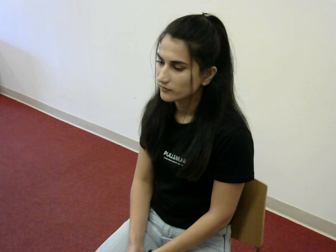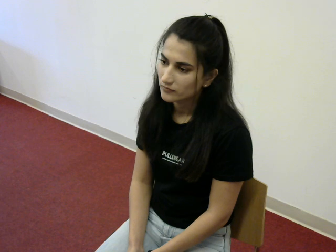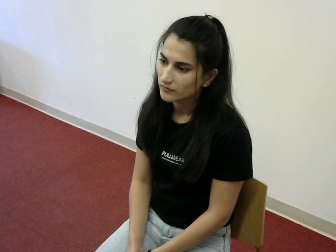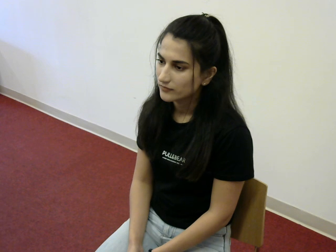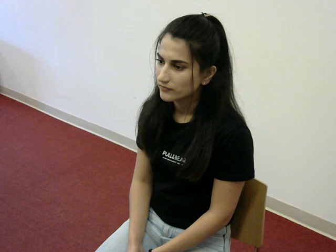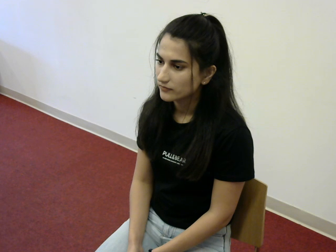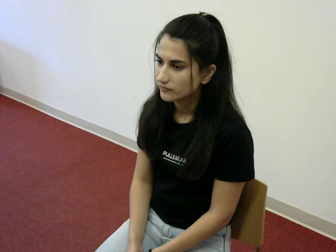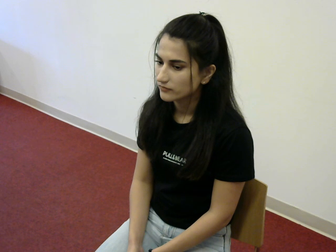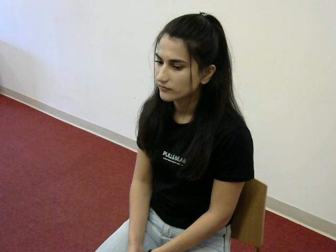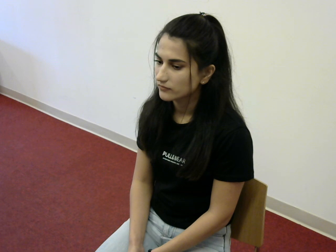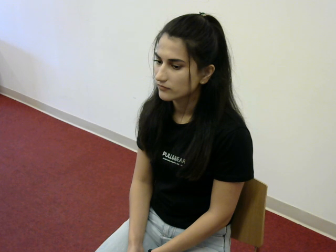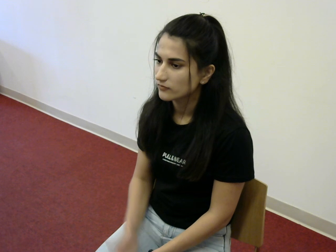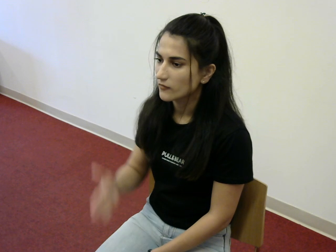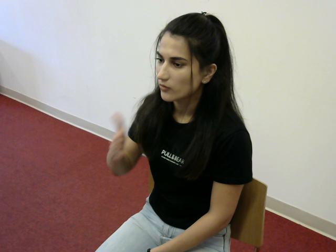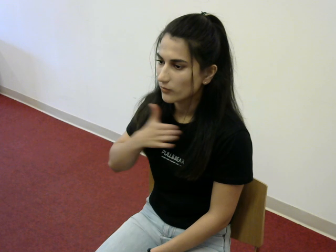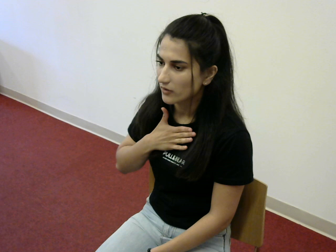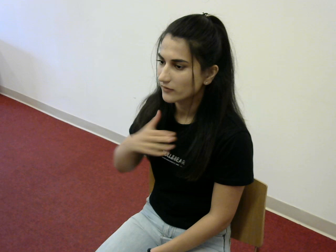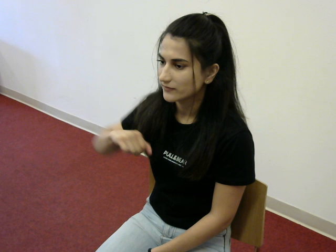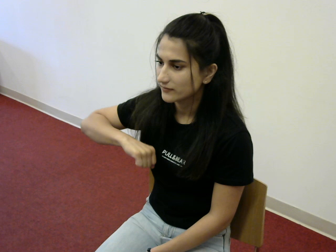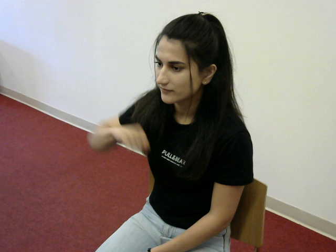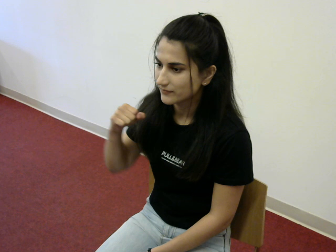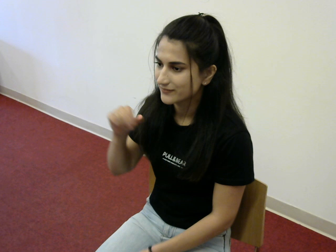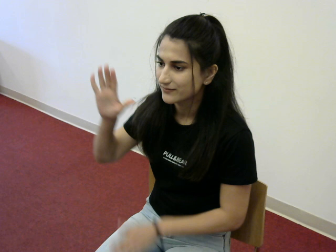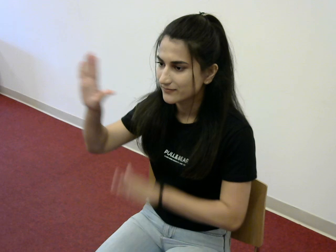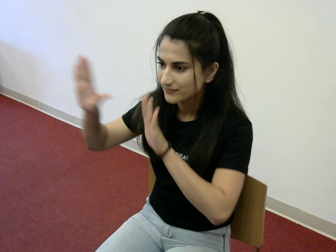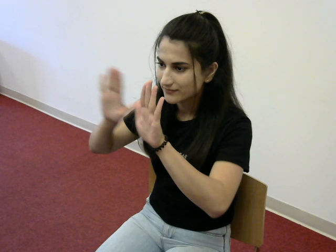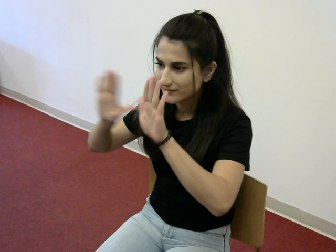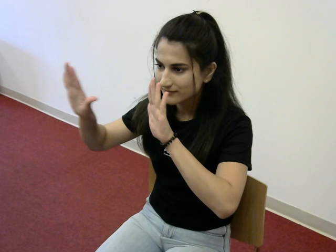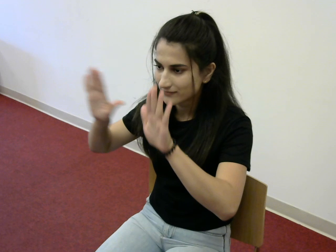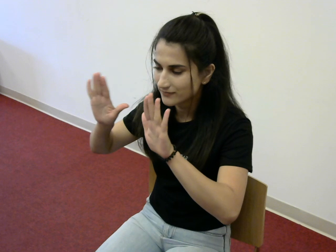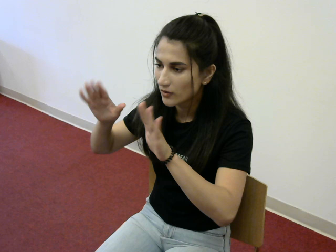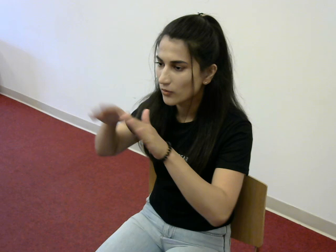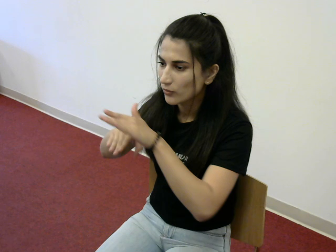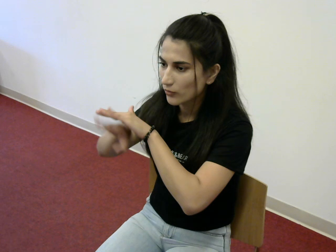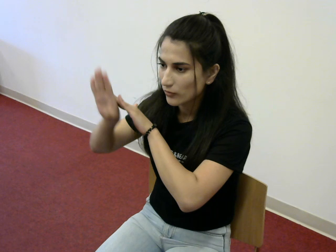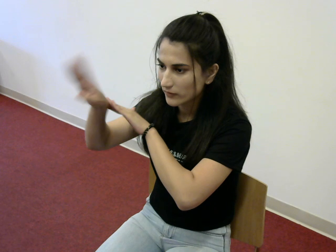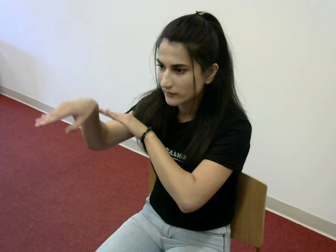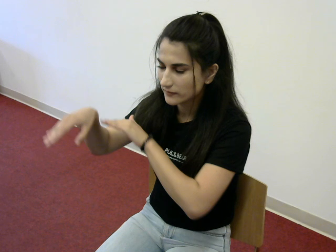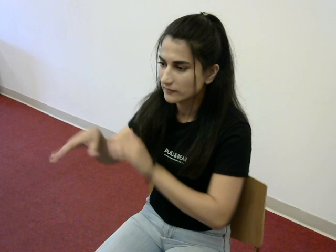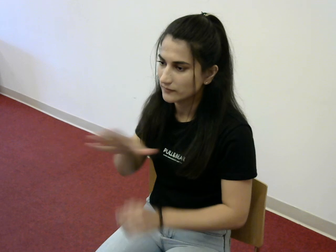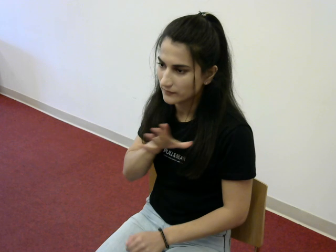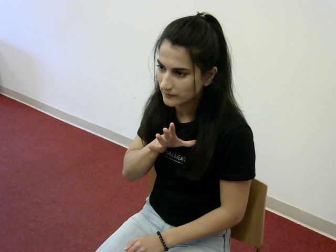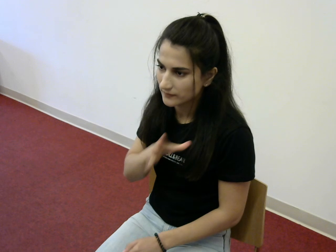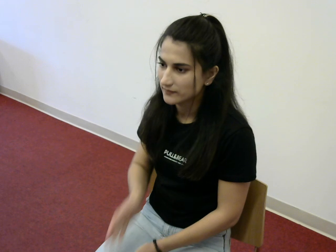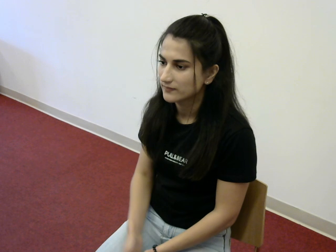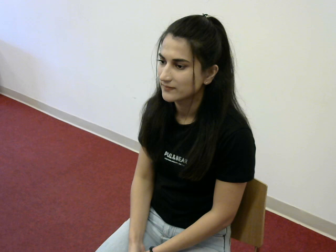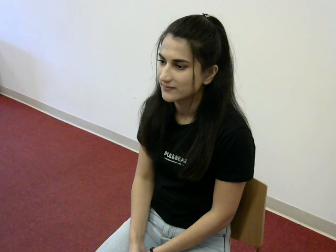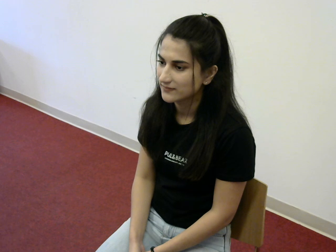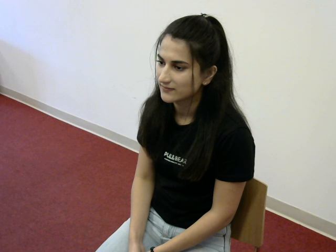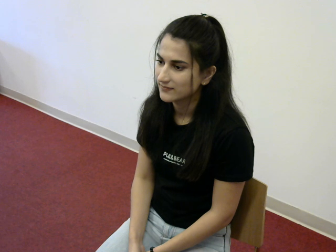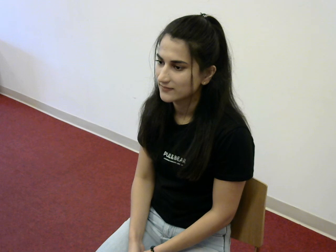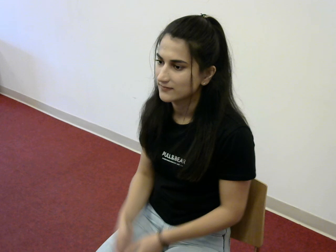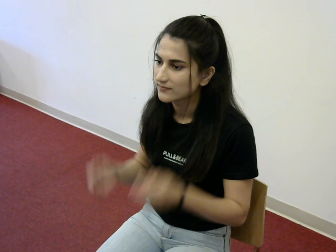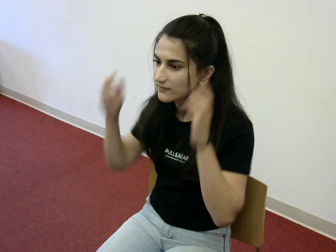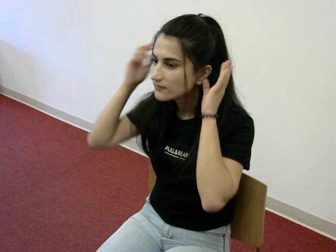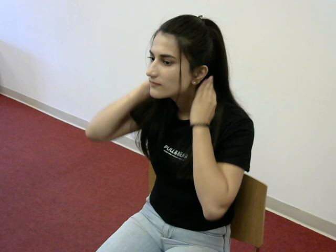Mənim dostumla sərgiyə getmişdim